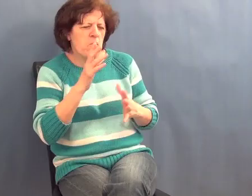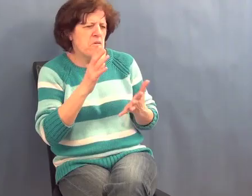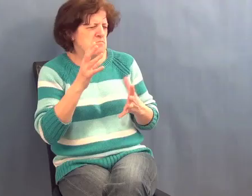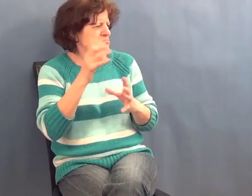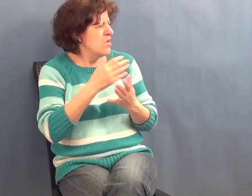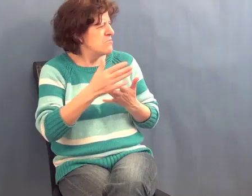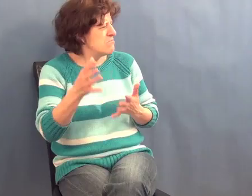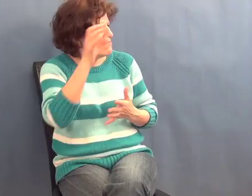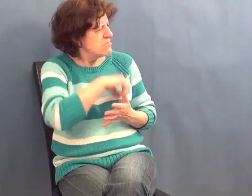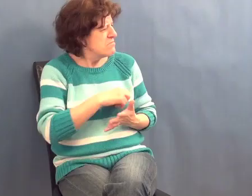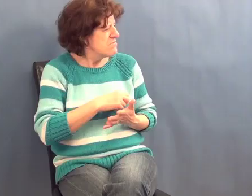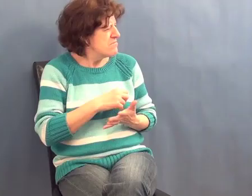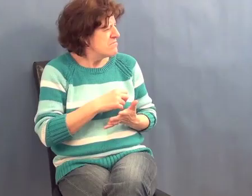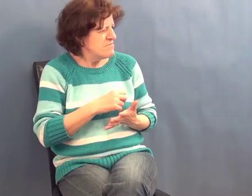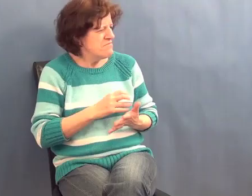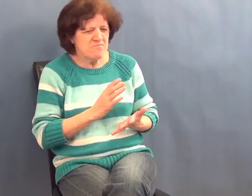Już zapomniałam, co dalej.